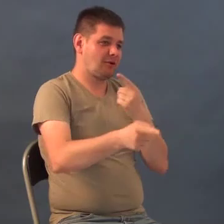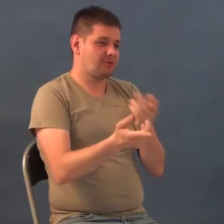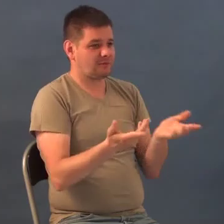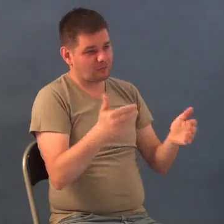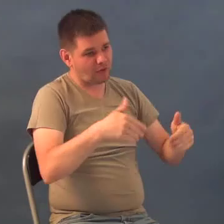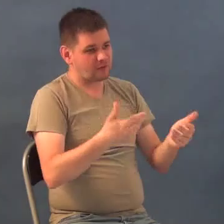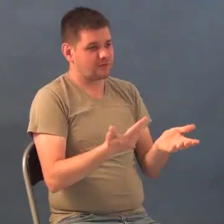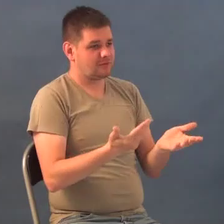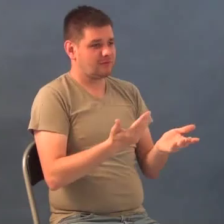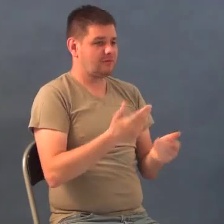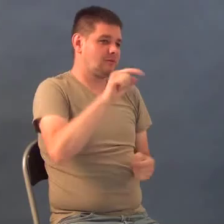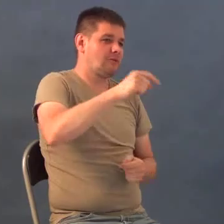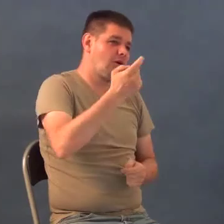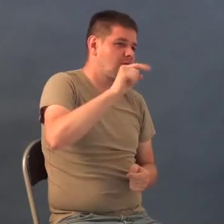Osiemnasta trzydzieści na zakupy.